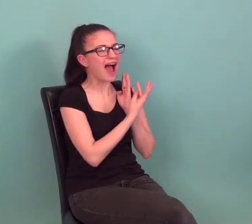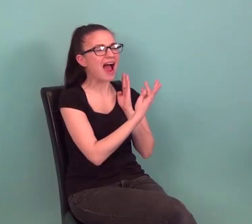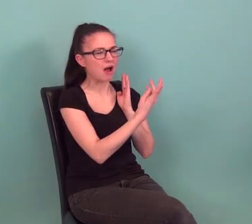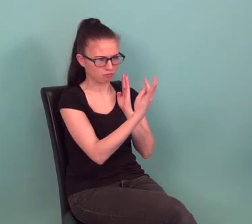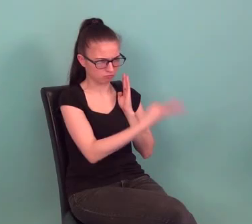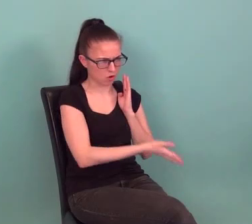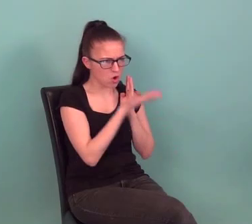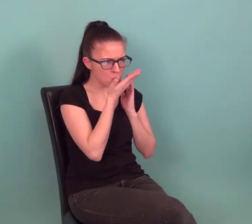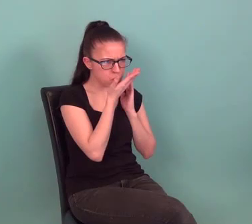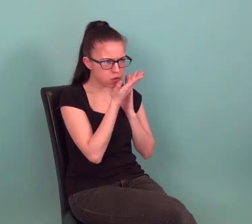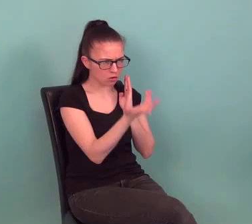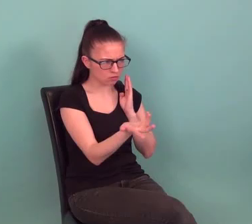Nagle spostrzega, że brakuje kawałka płotu.